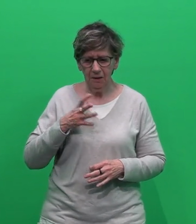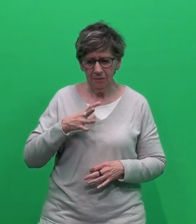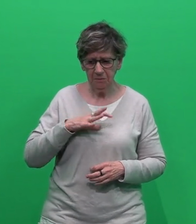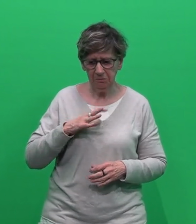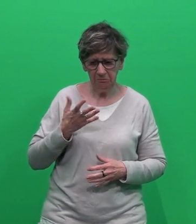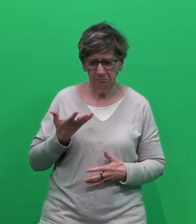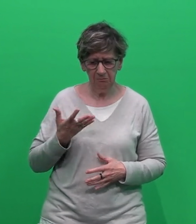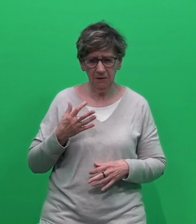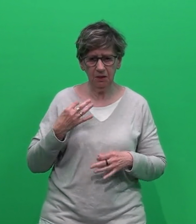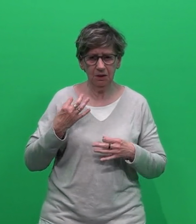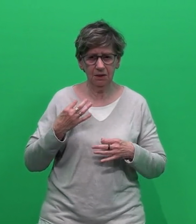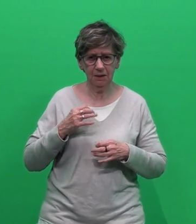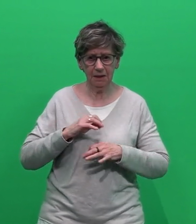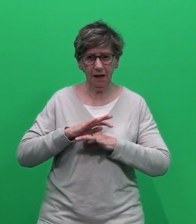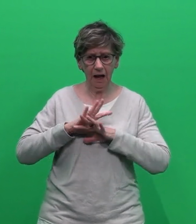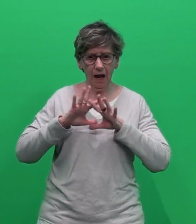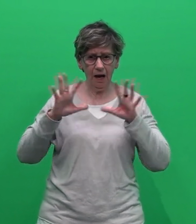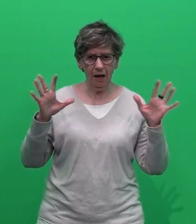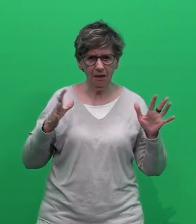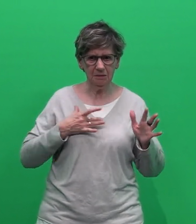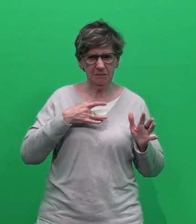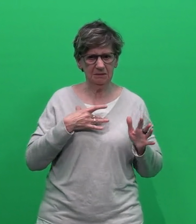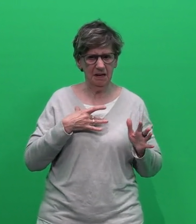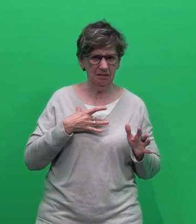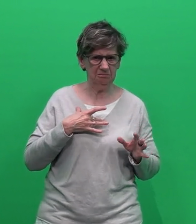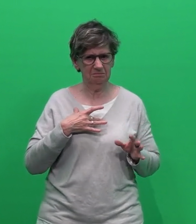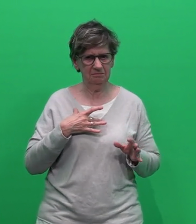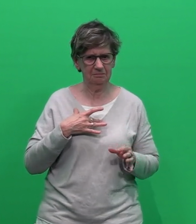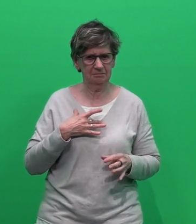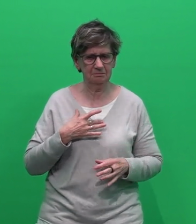No sé si és normal l'orina, és massa clara.